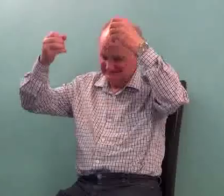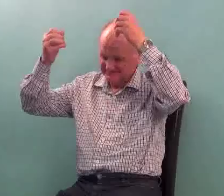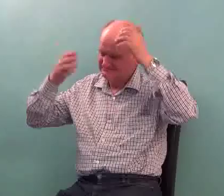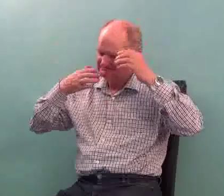Nie ma.